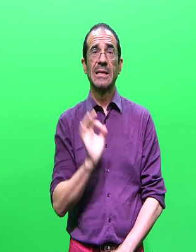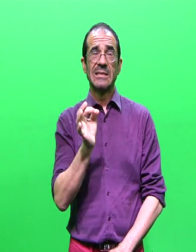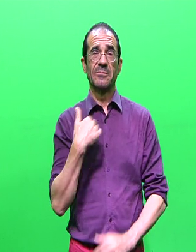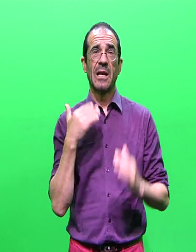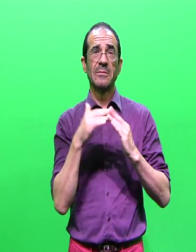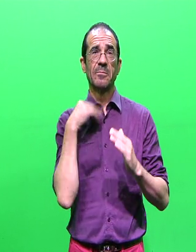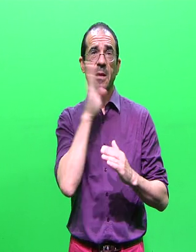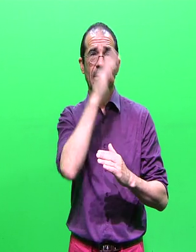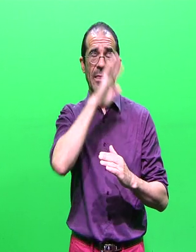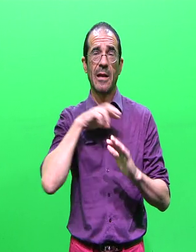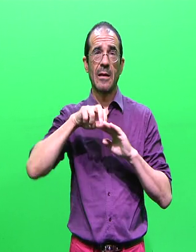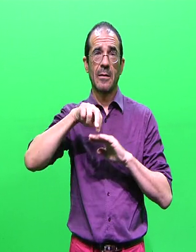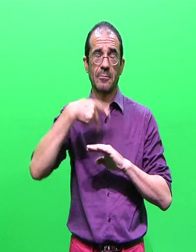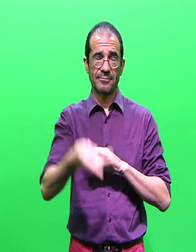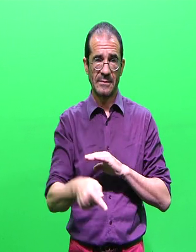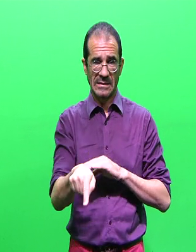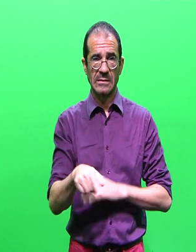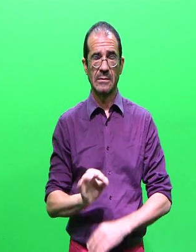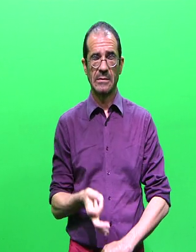Sí, vaig caure a les escales de casa els meus pares.